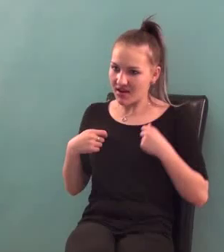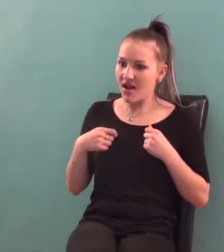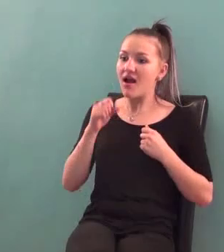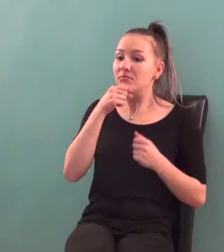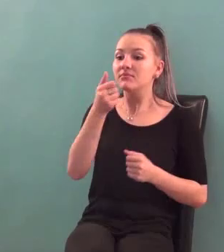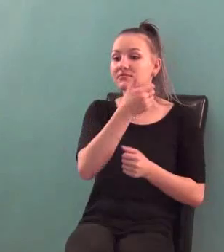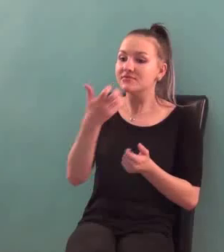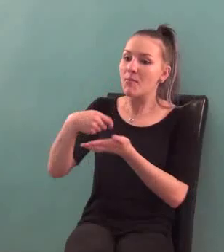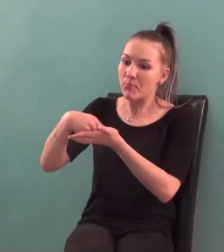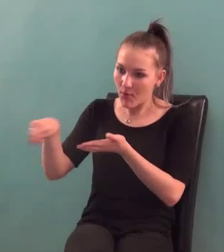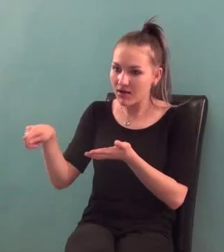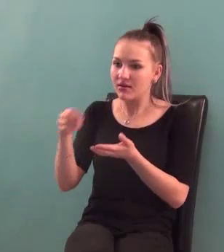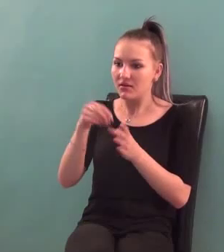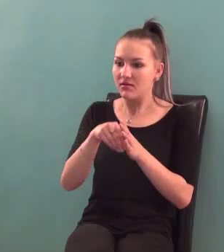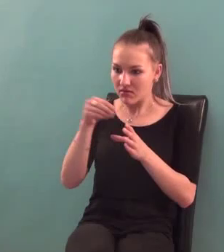Babcia chce mu zapłacić, wyciąga pieniądze.